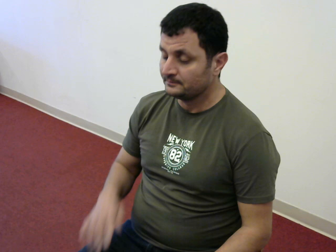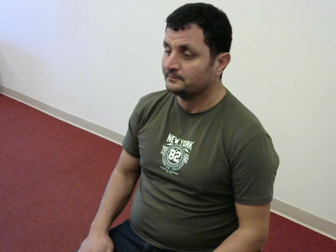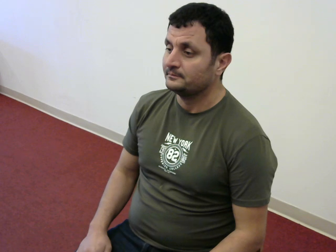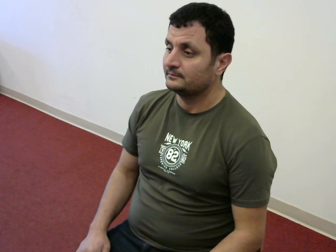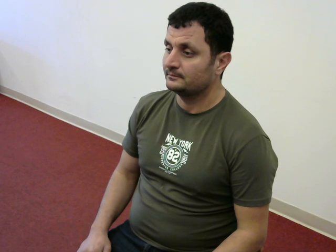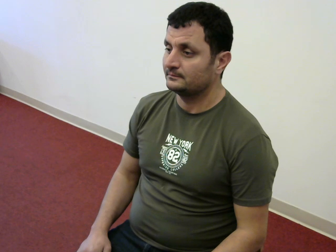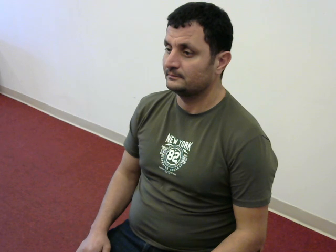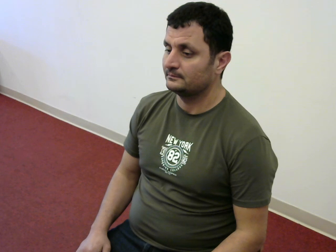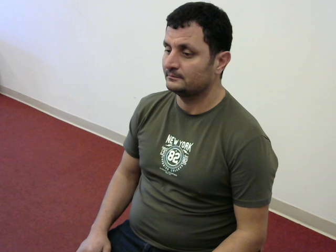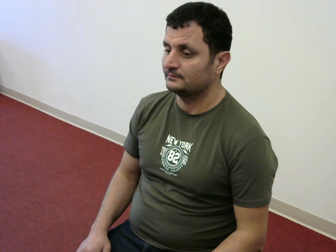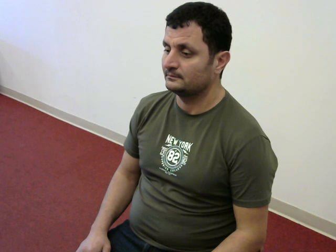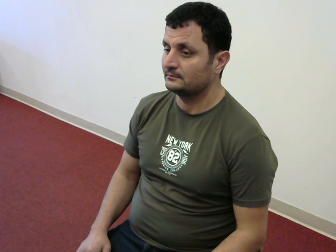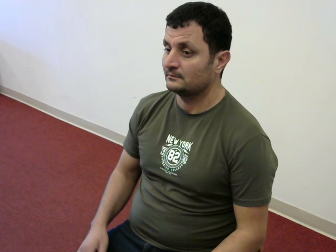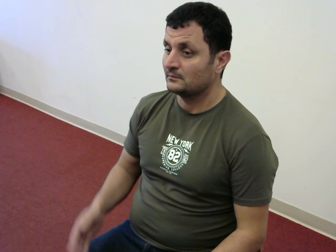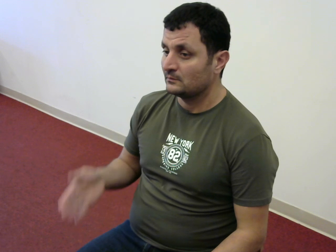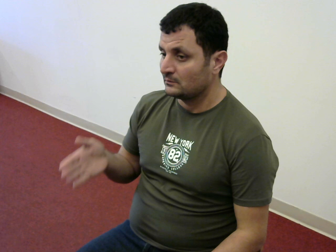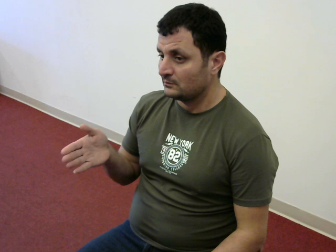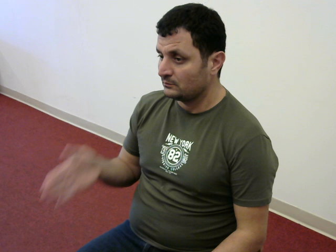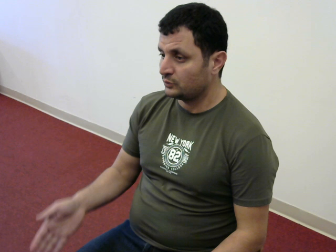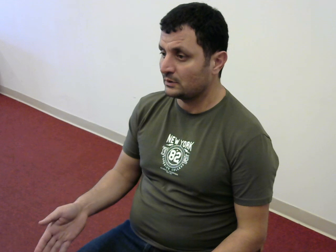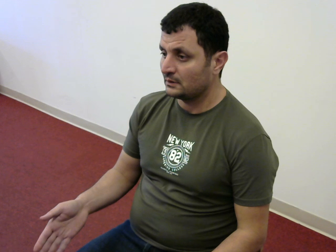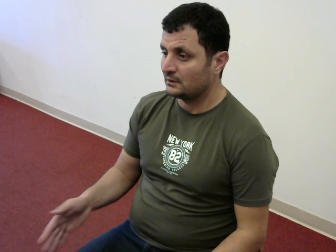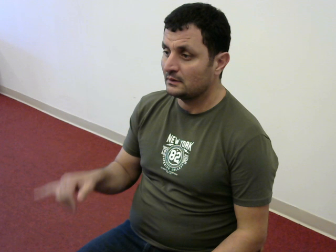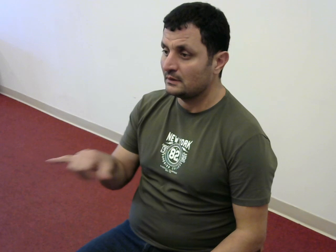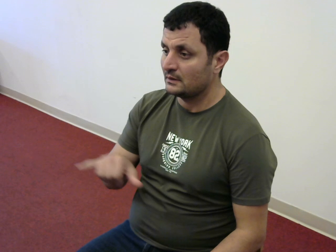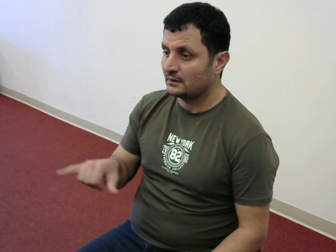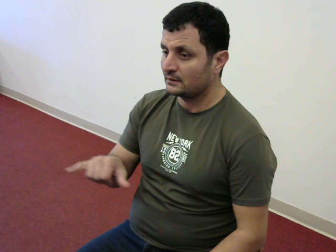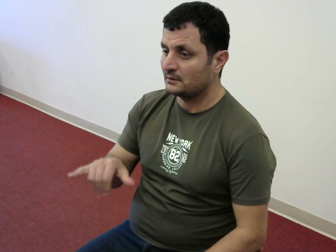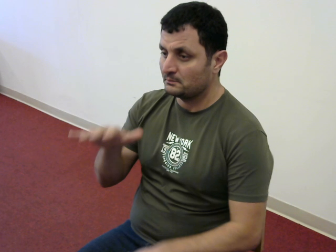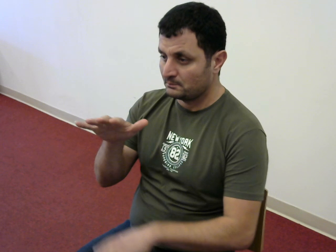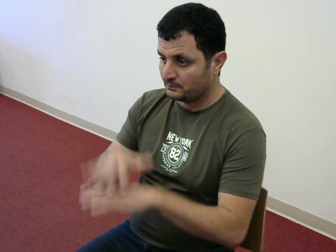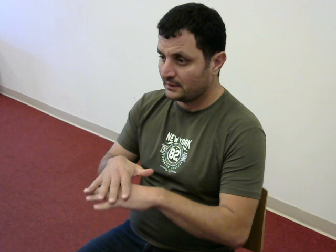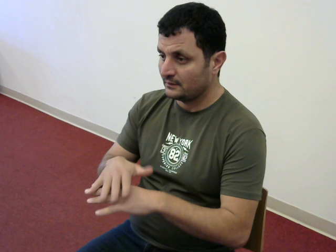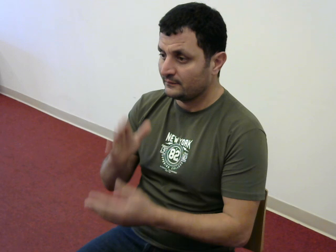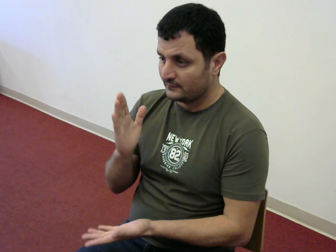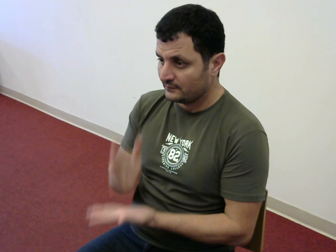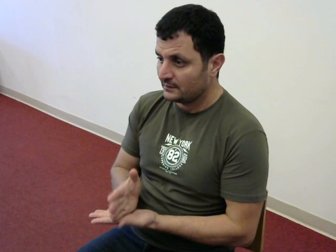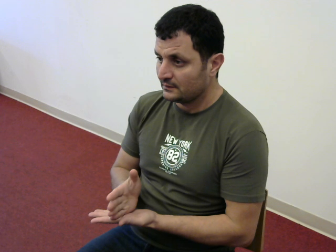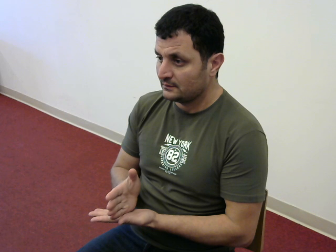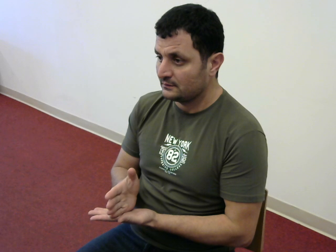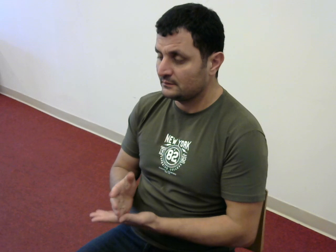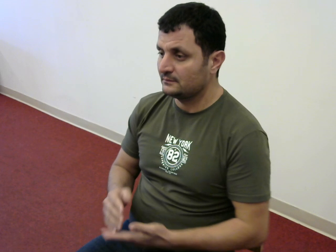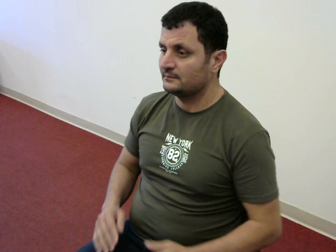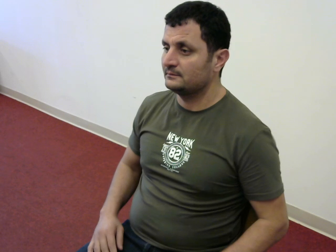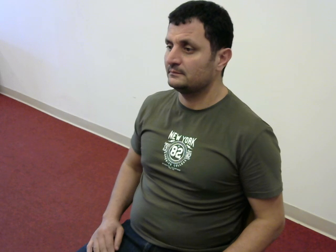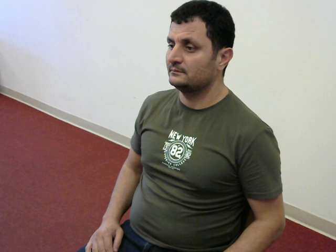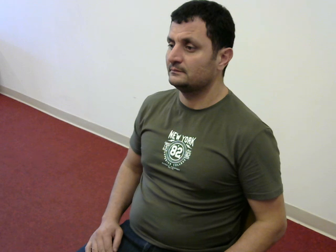Burda harda bank var?